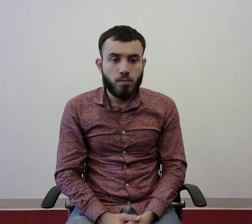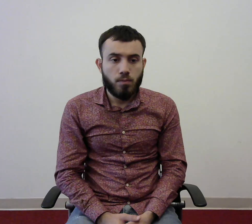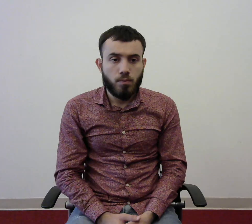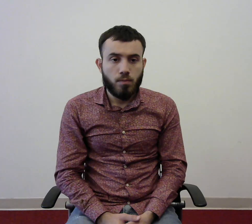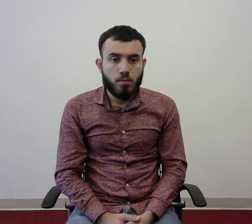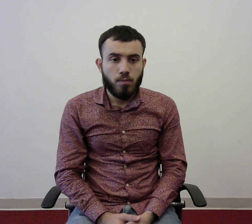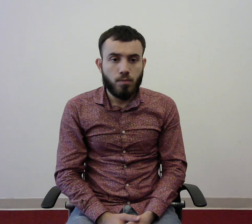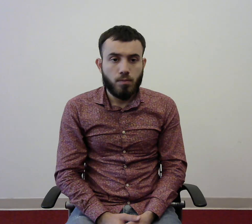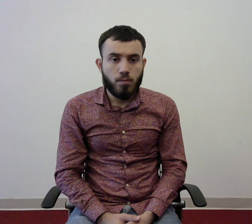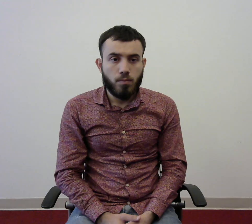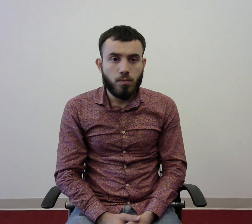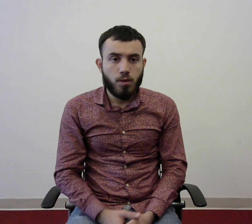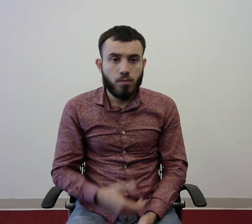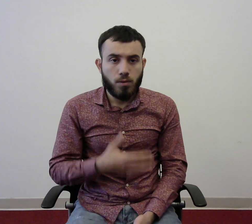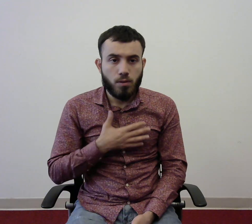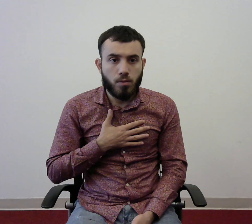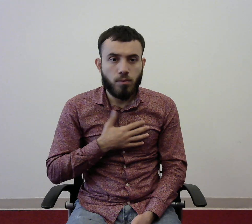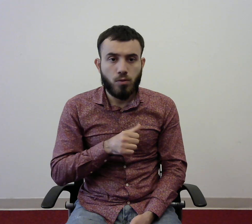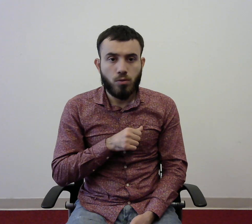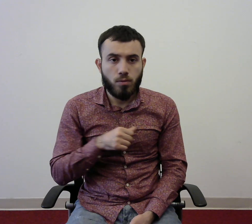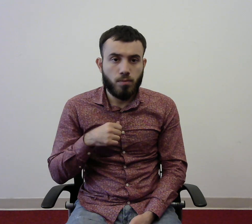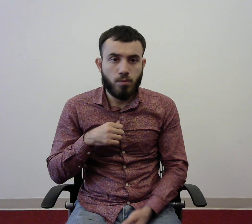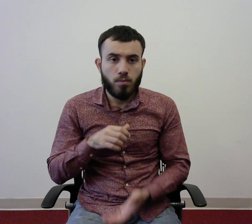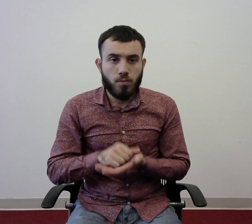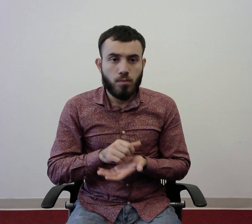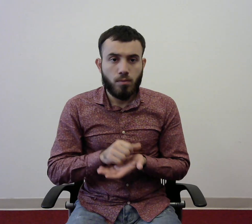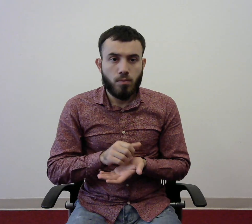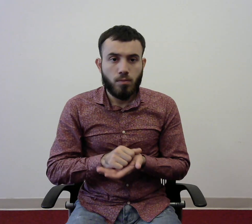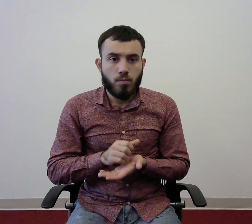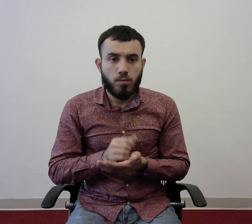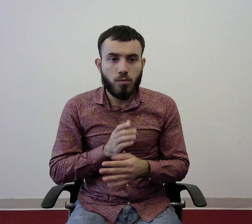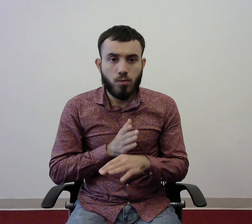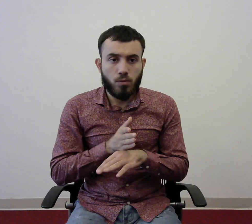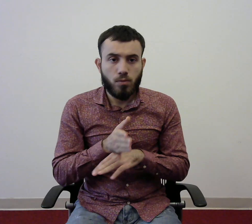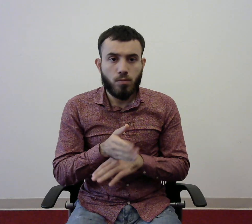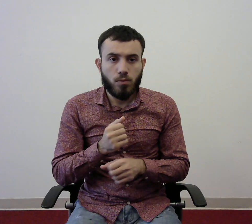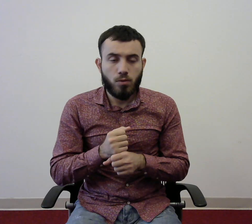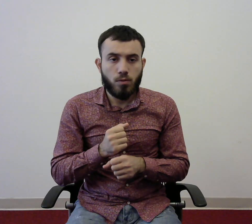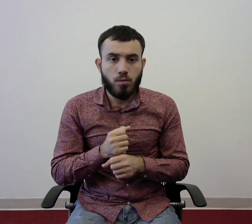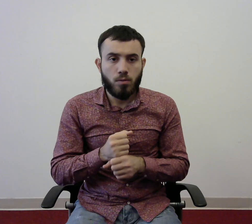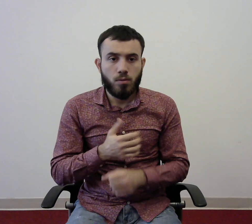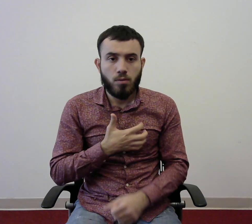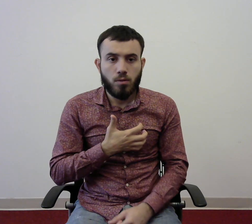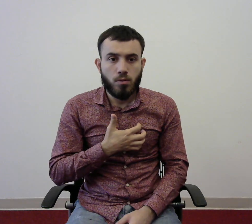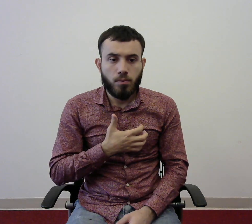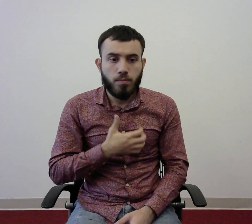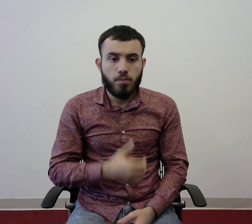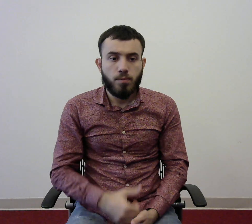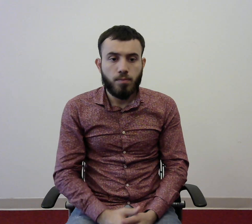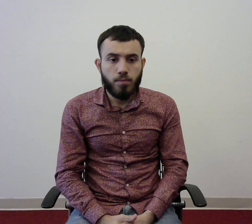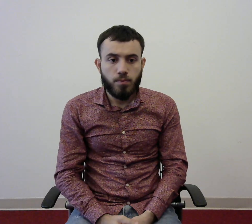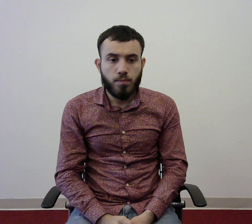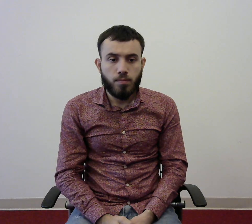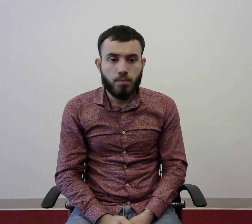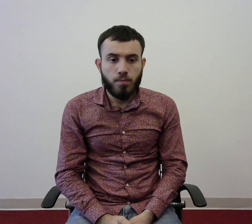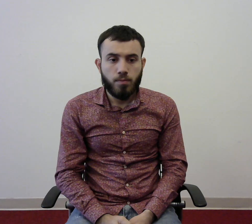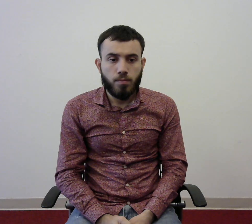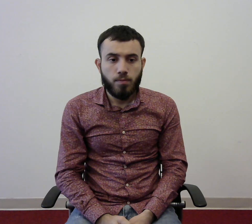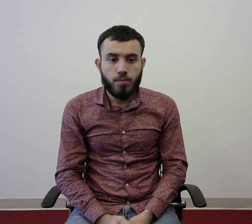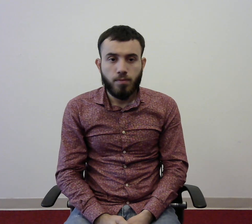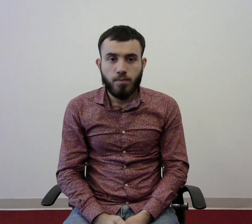Mən özünüməşğulluğa müraciət etmək istəyirəm